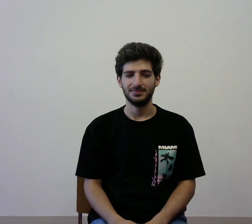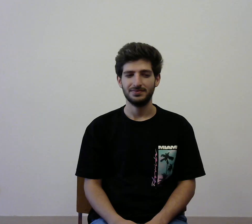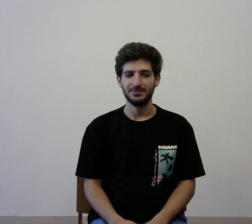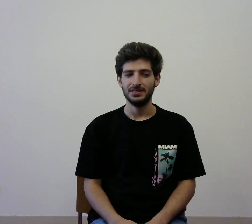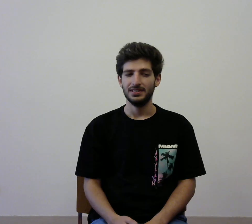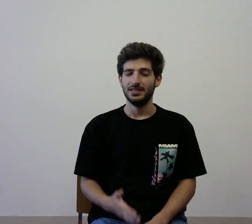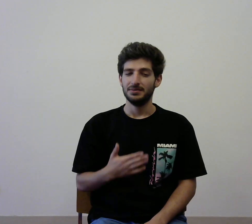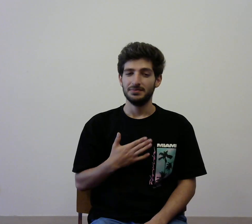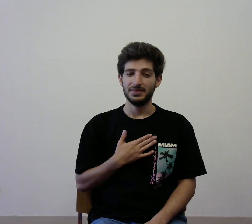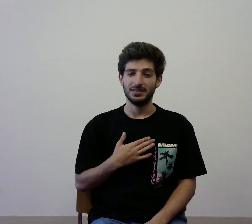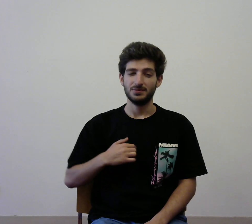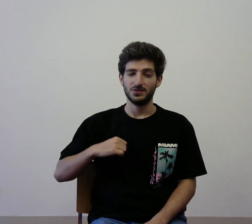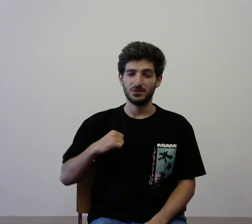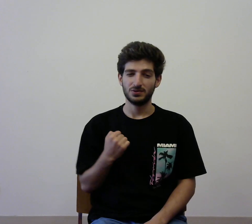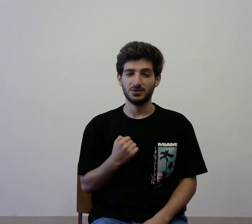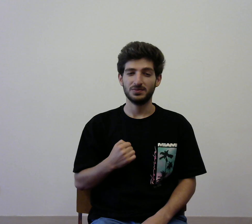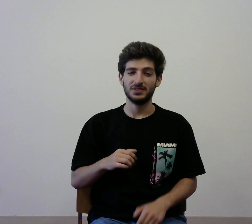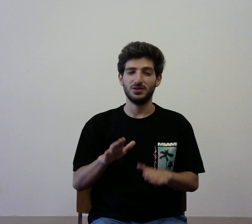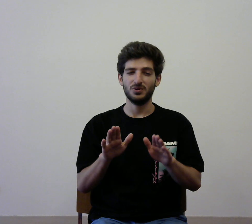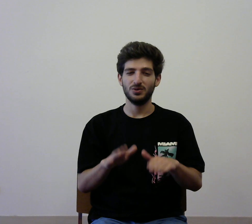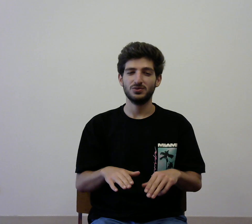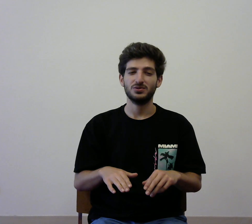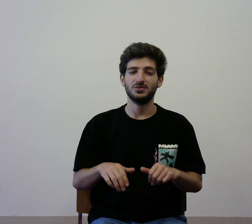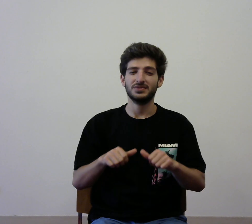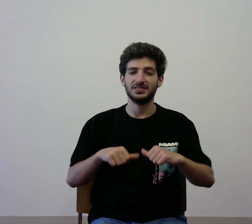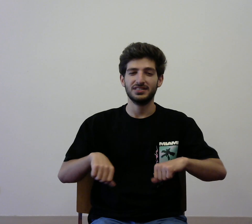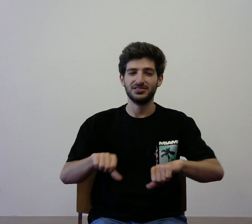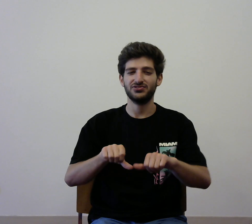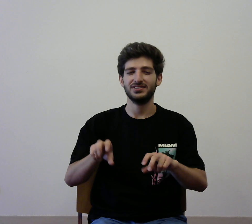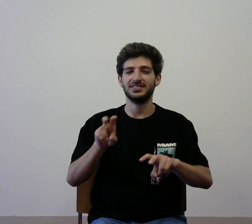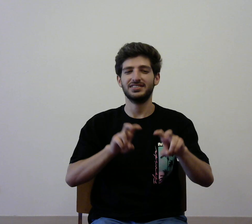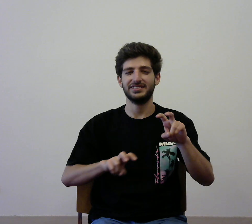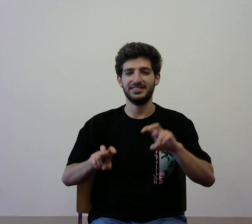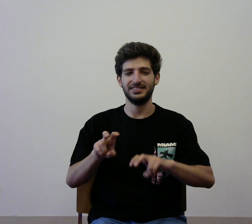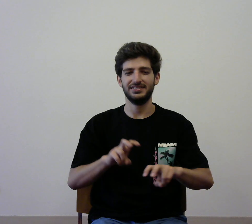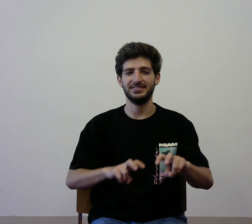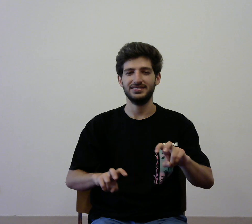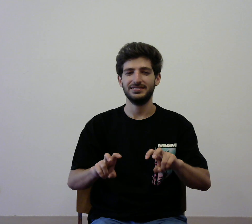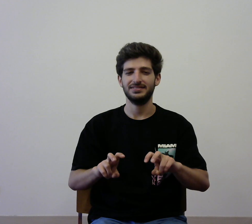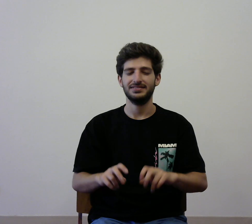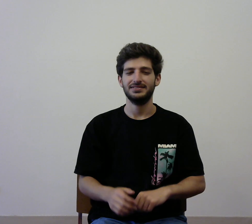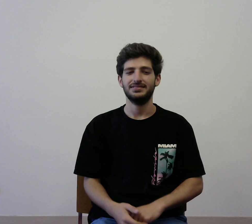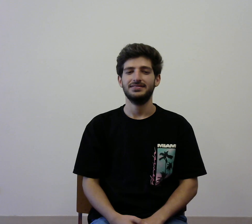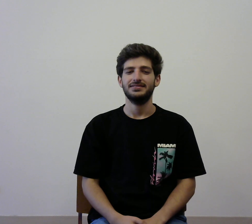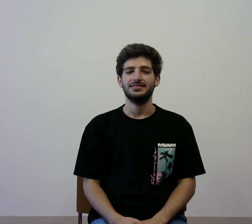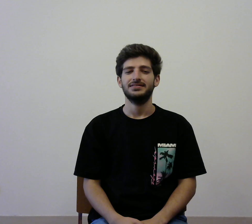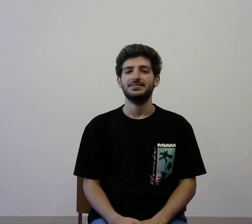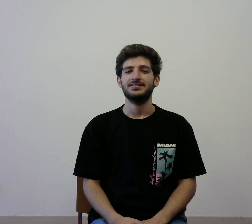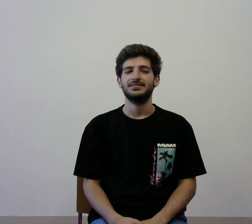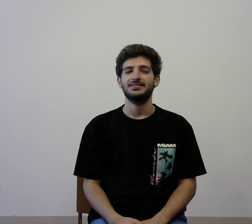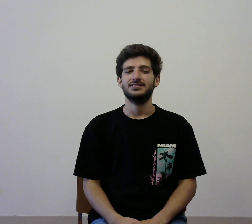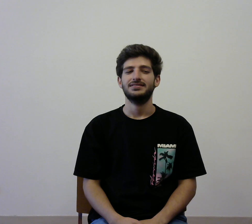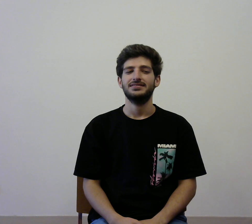Mən dostlarımın olduğu masanı axtarıram